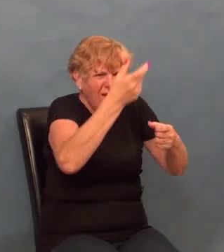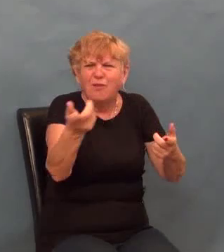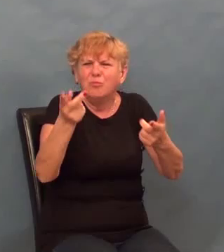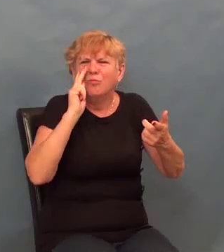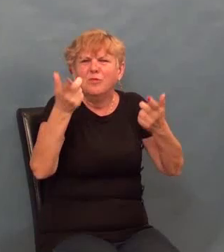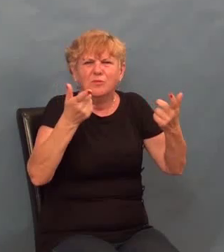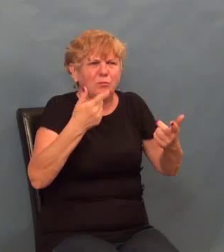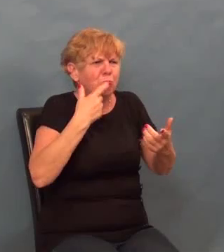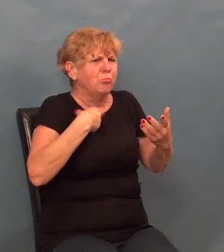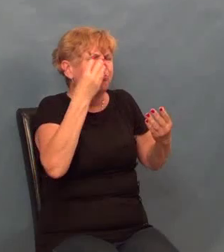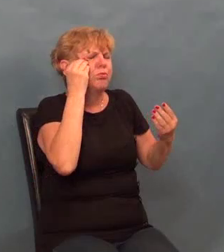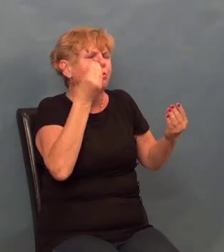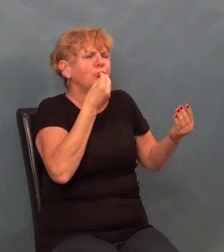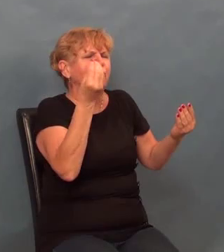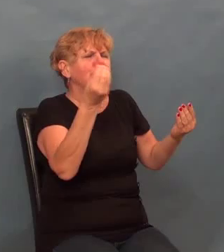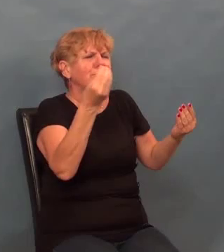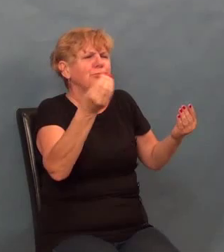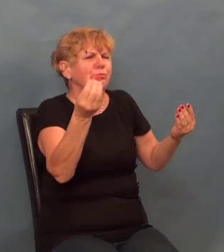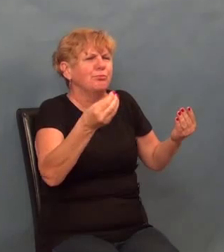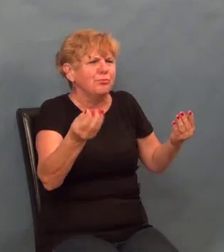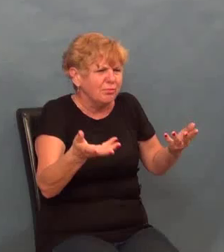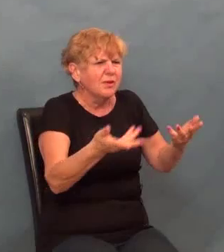A on jest głuchy i twardo spał